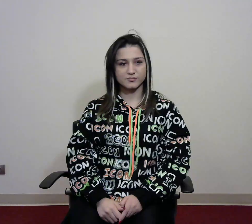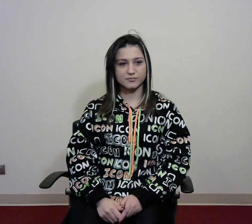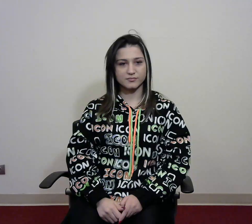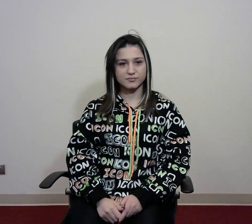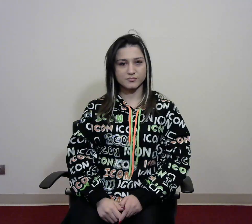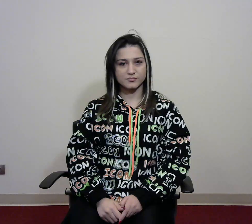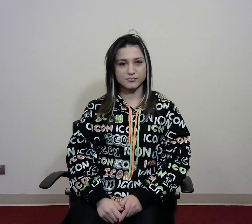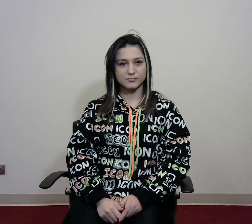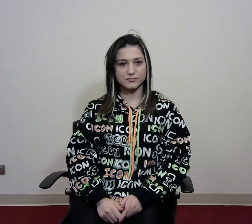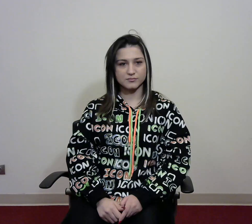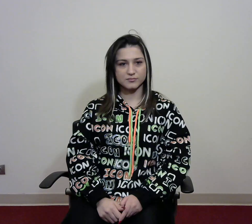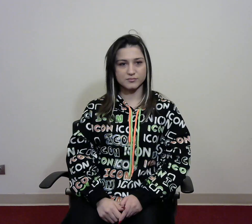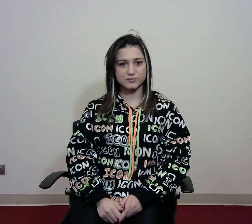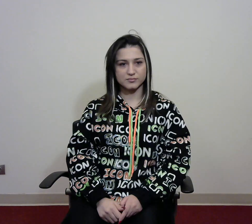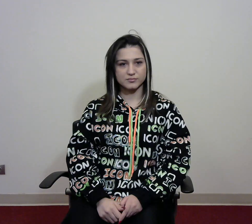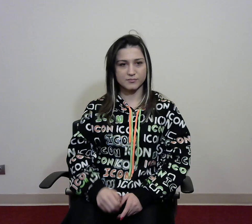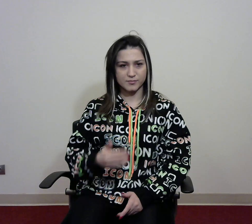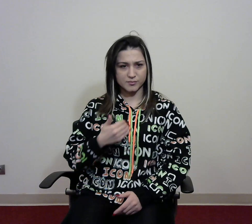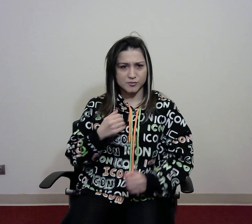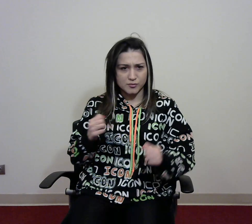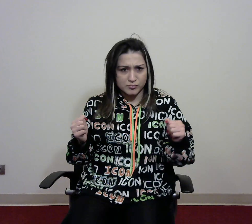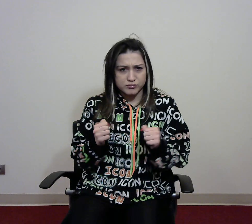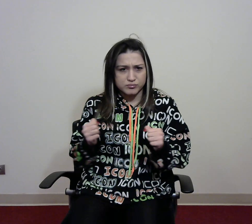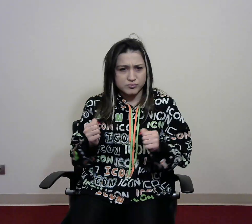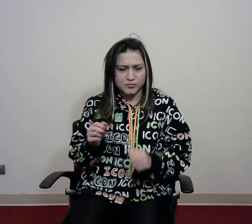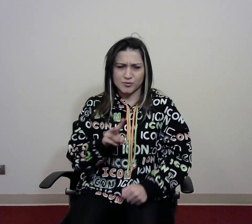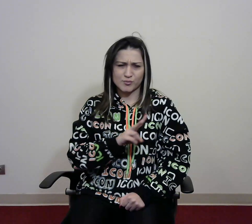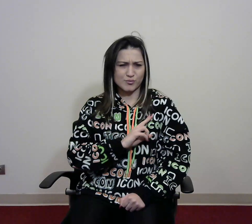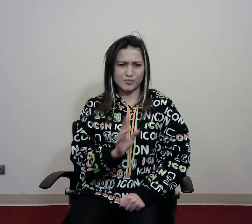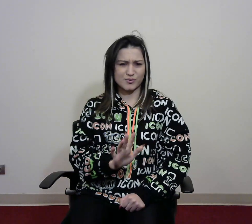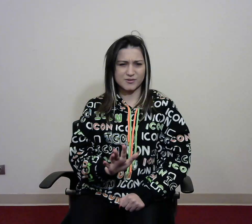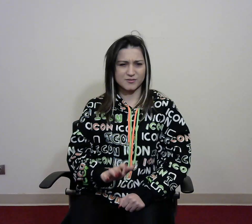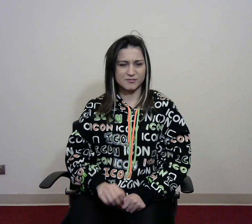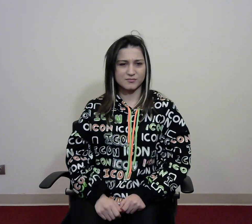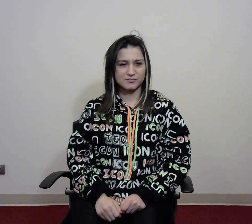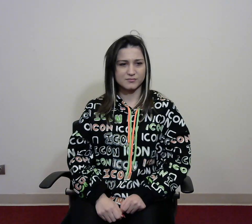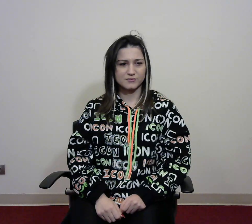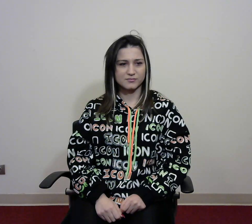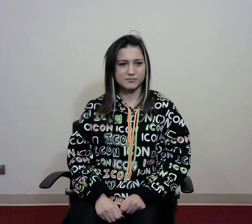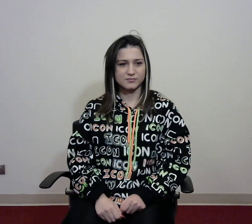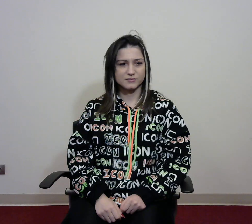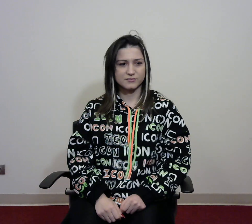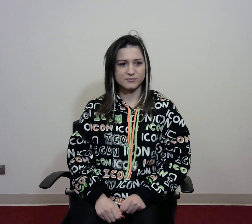Mən qışı sevmirəm